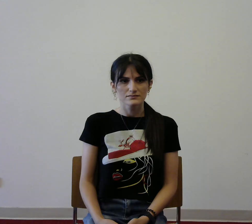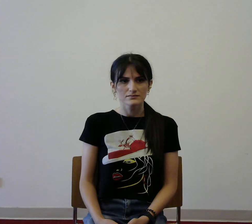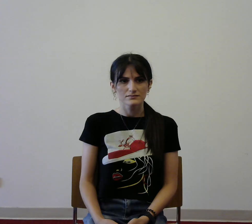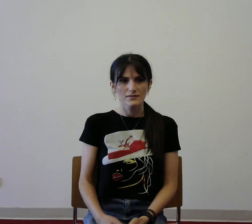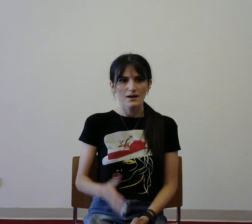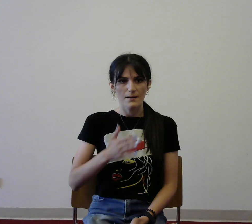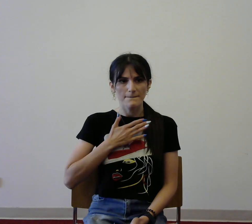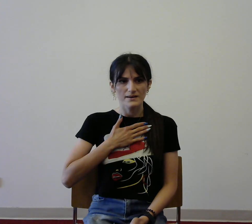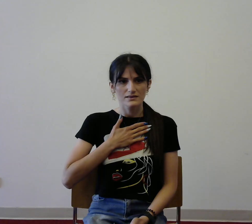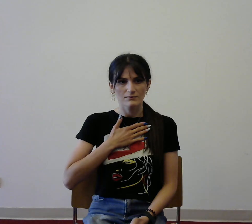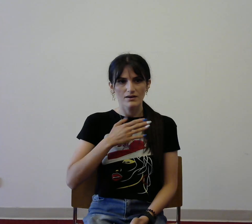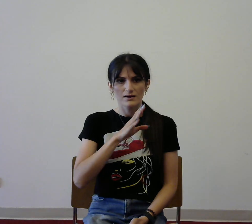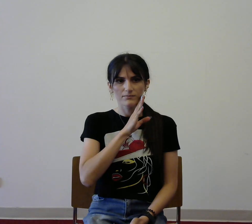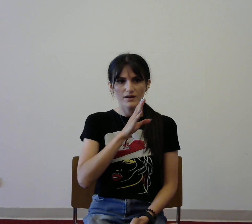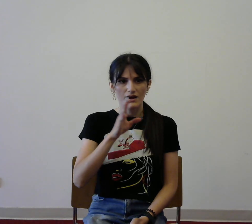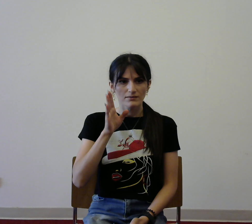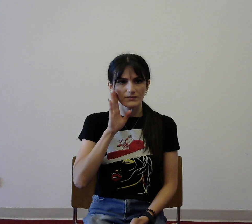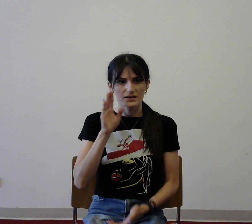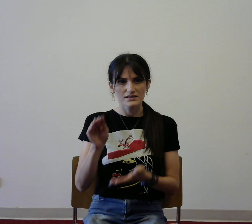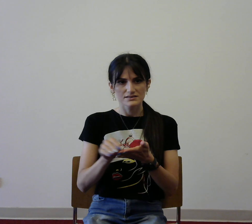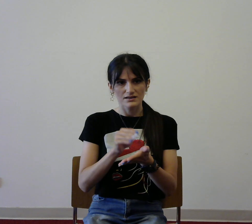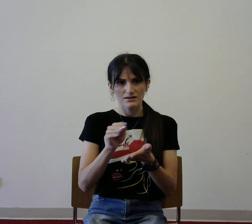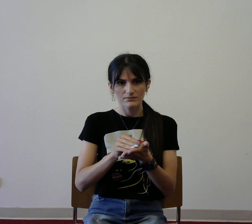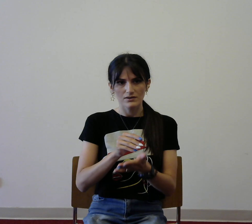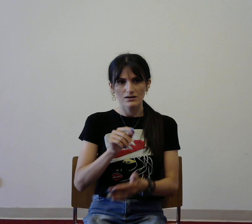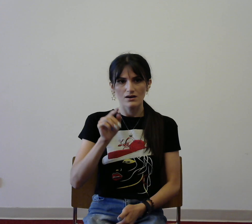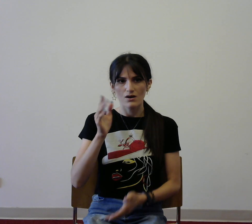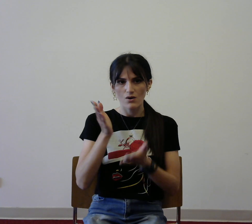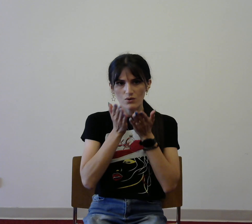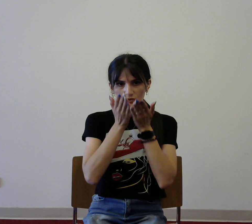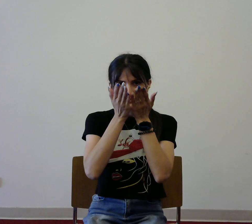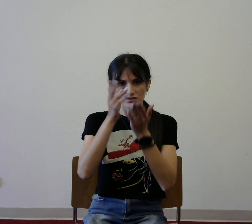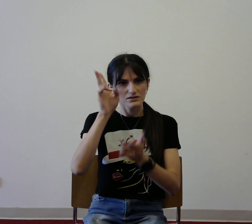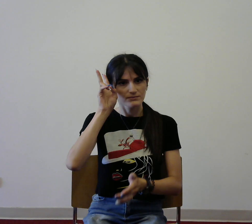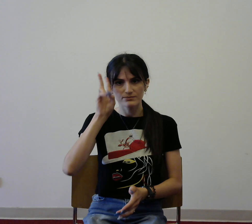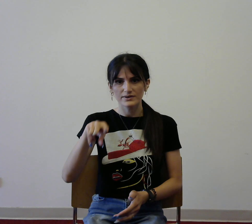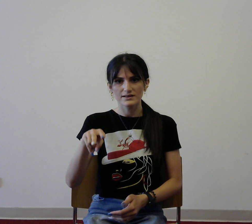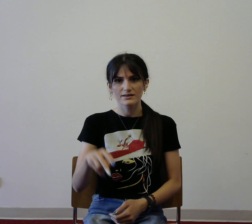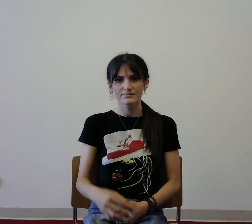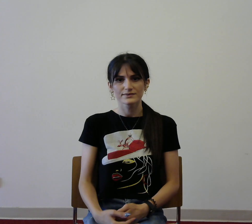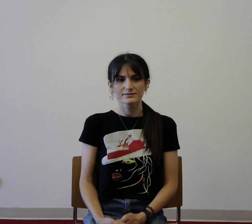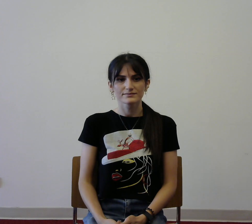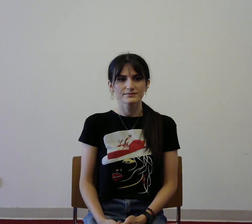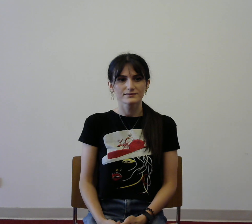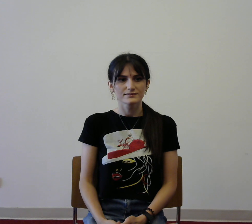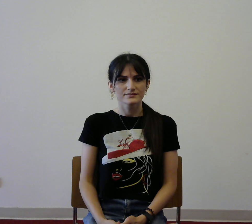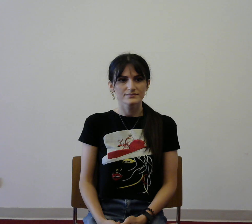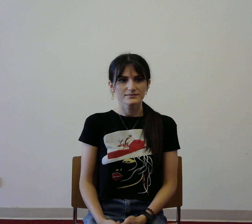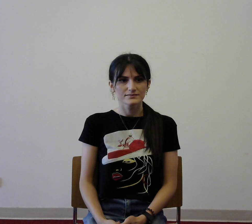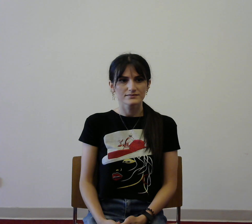Mənim anam yazıb-oxuya bilmir